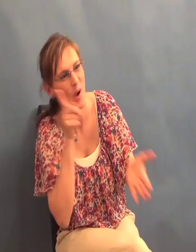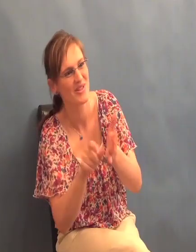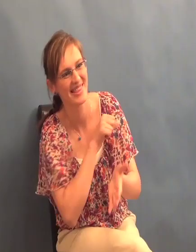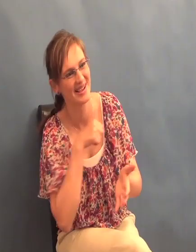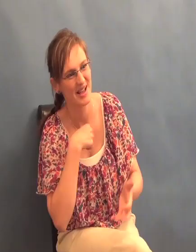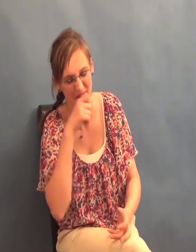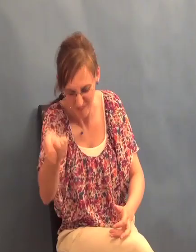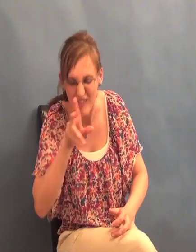Babcia z góry krzyczy i grozi kotu parasolką.